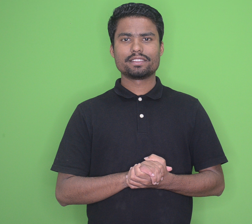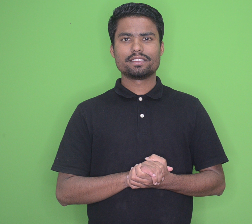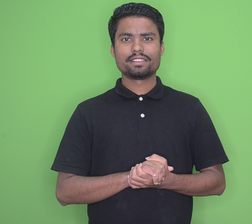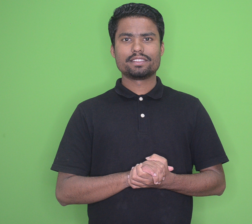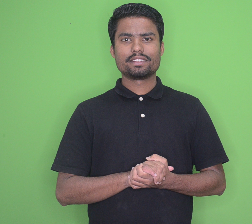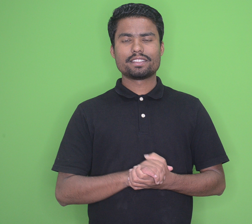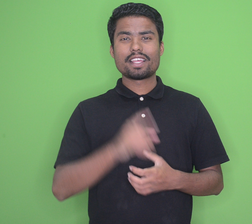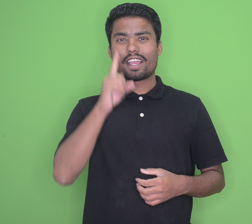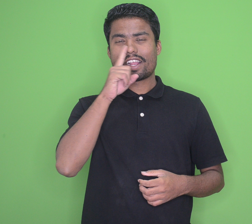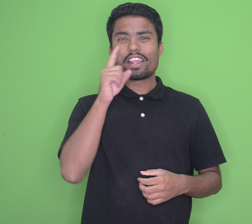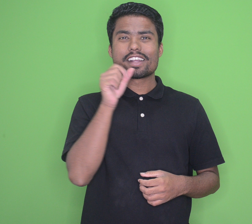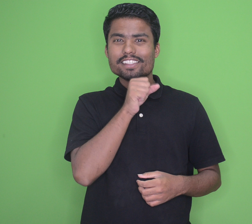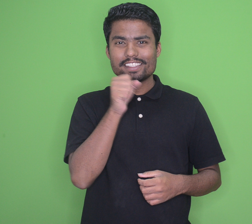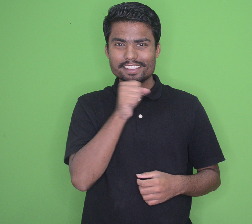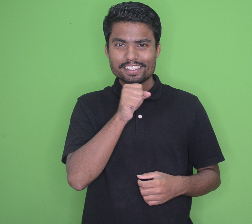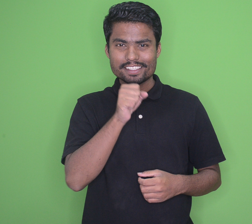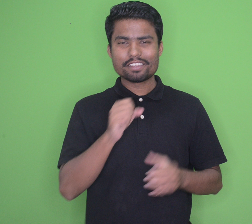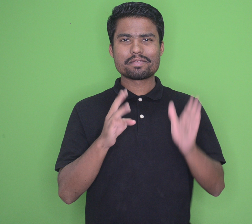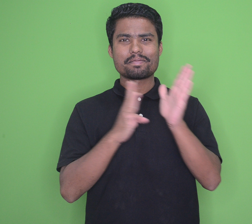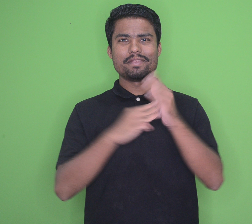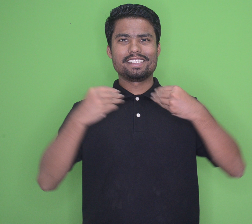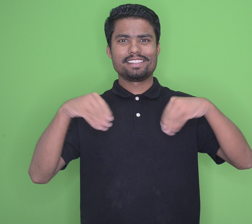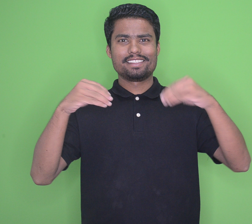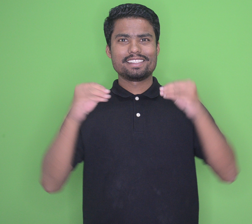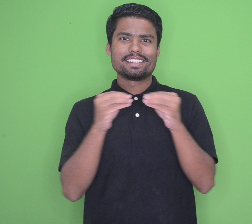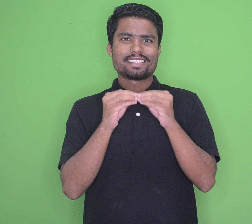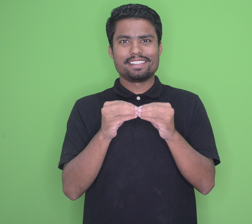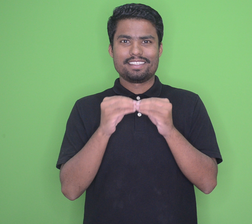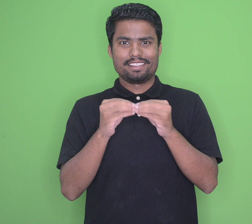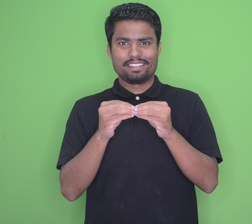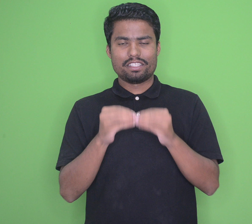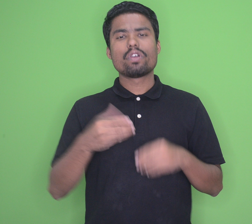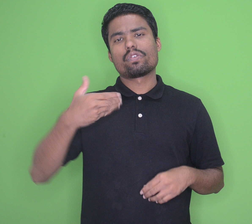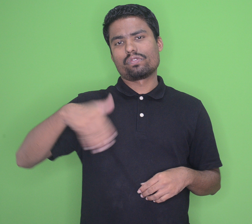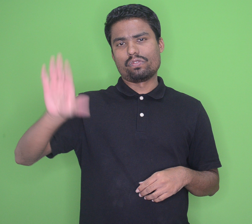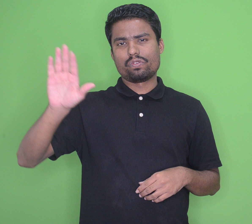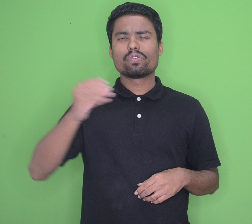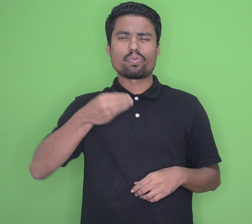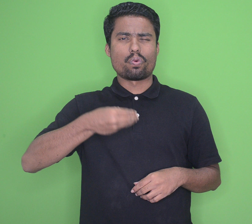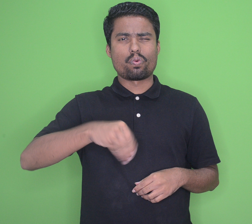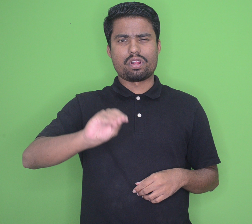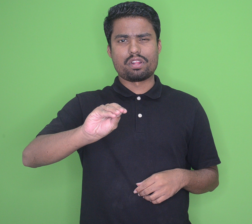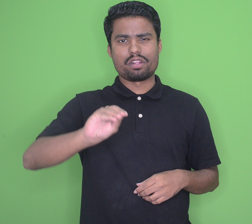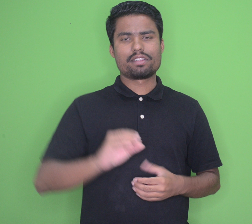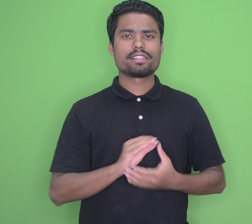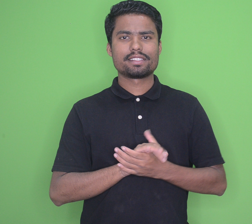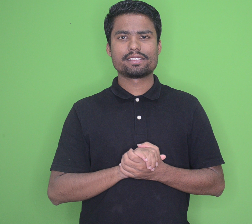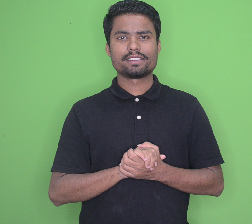Grandmother will go the market